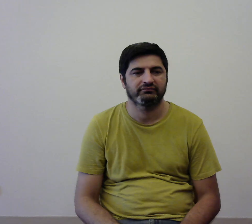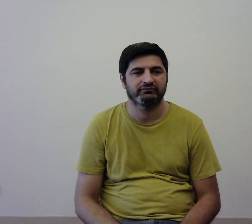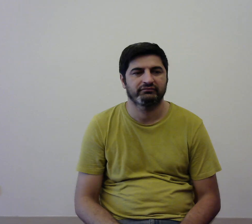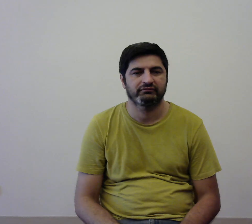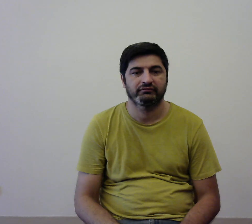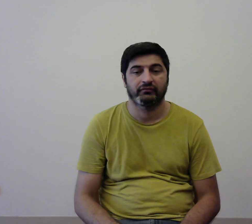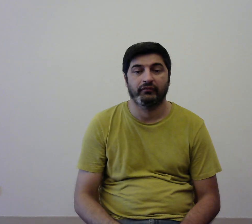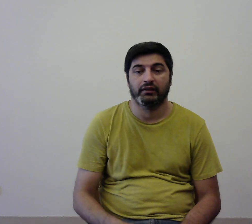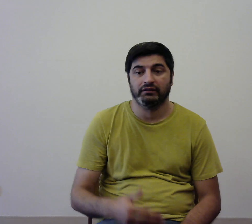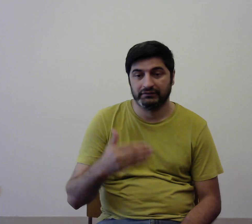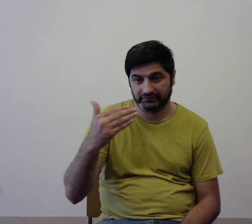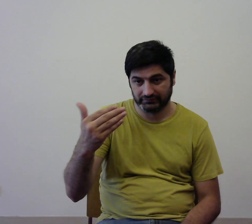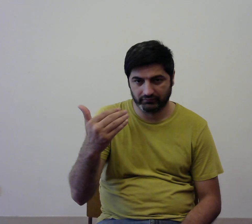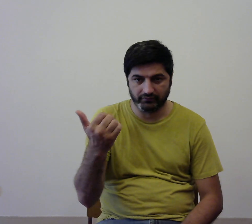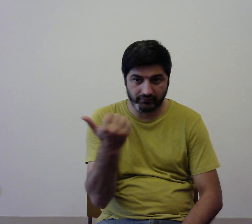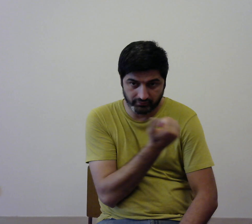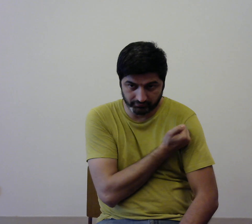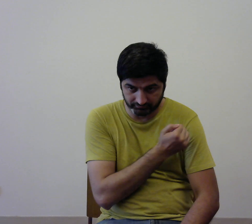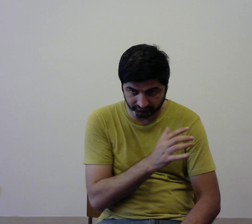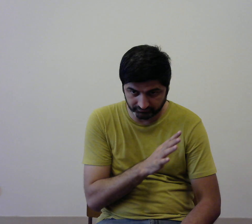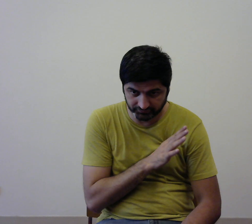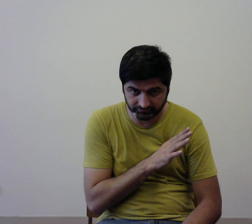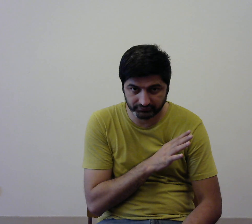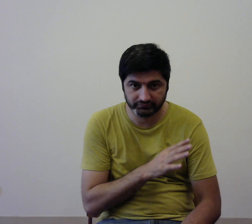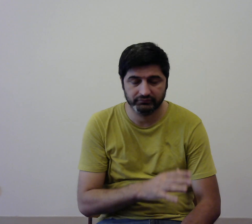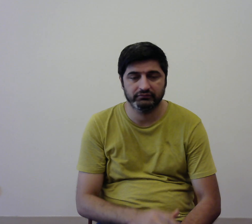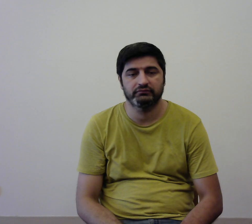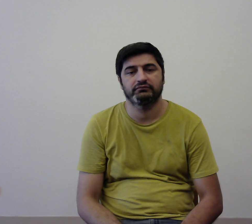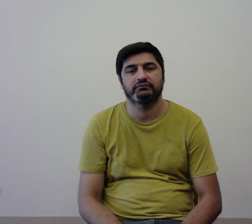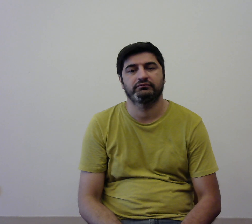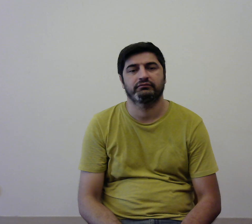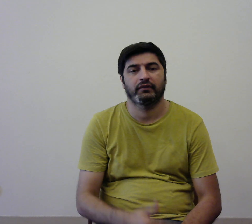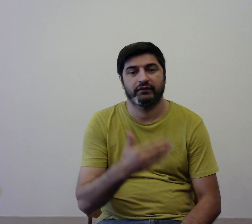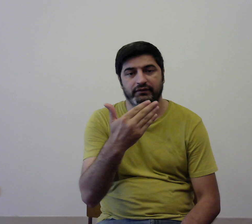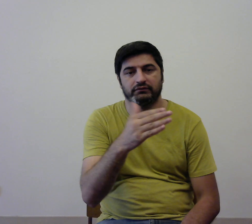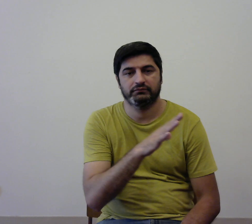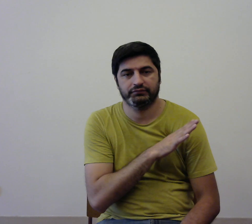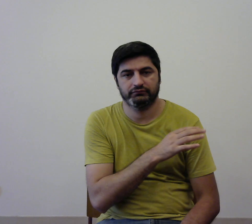Siz vaksin vurdurmusuzmu?